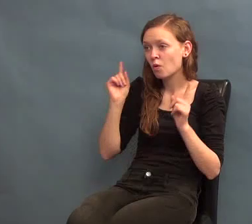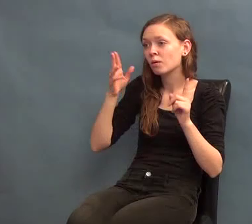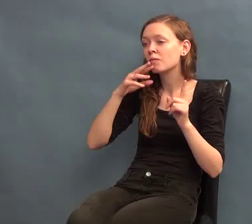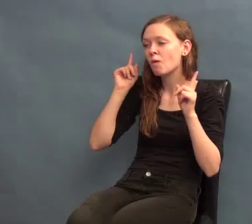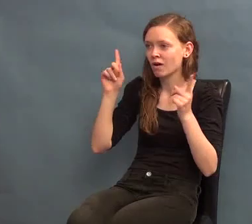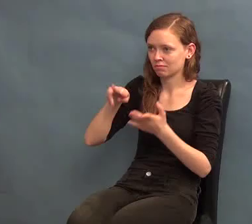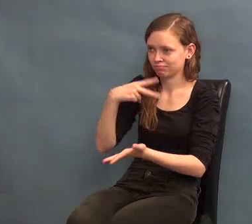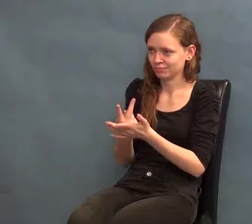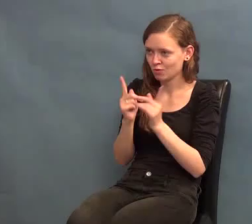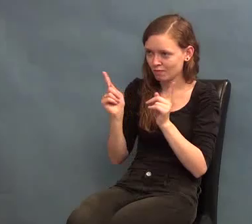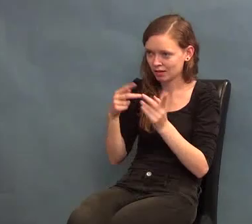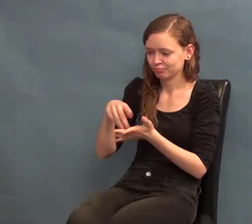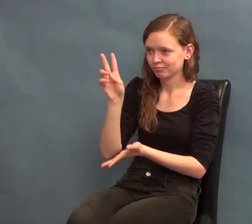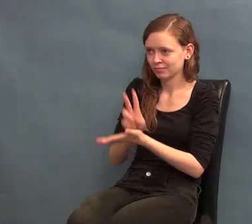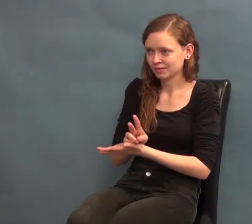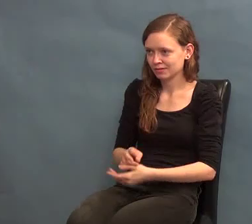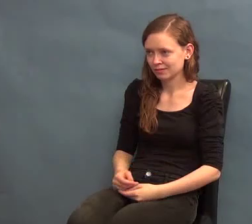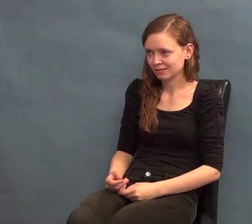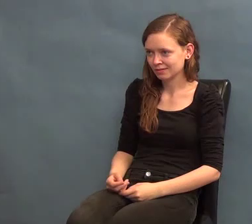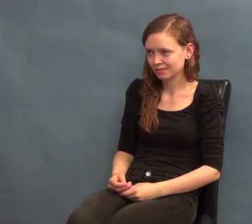Ten znak mówi, że trzeba uważać aby nie upaść.